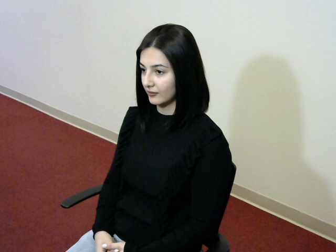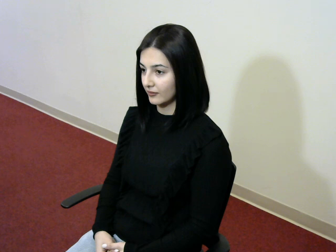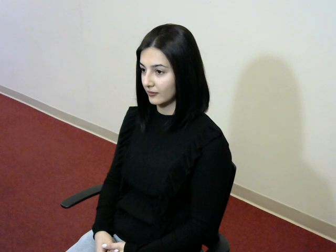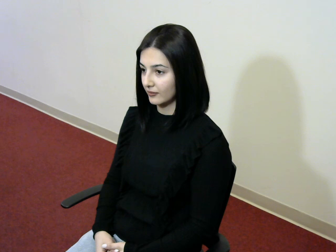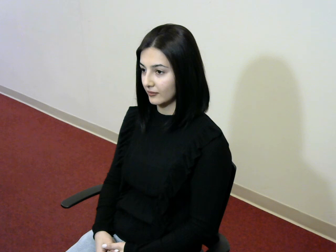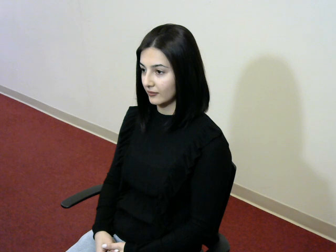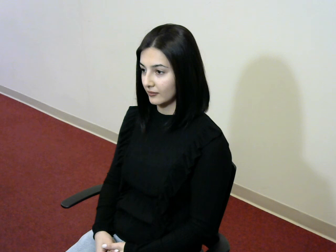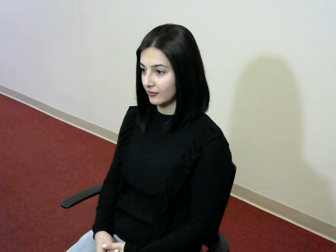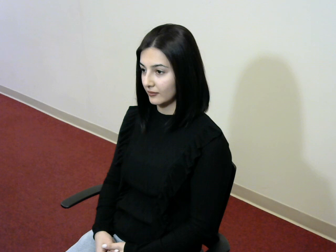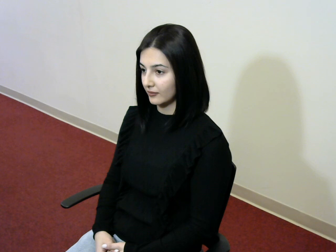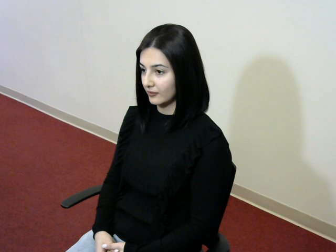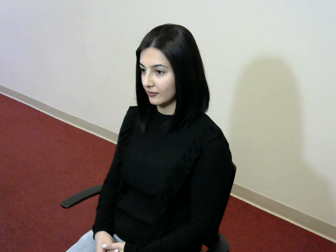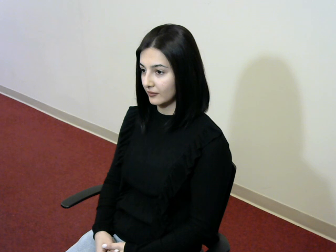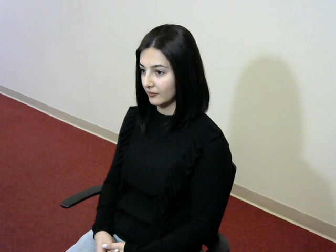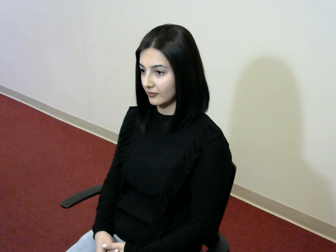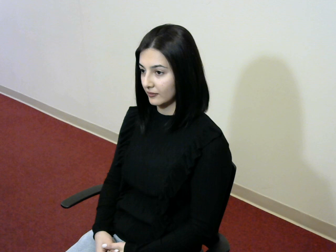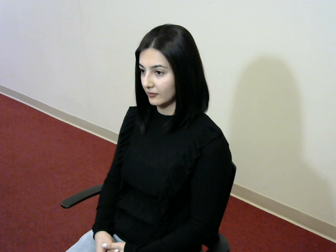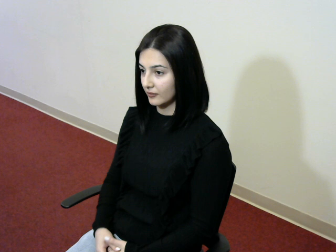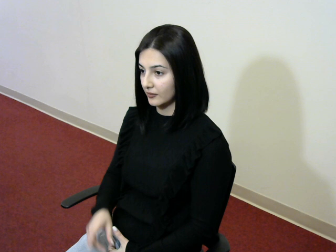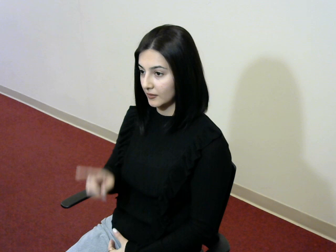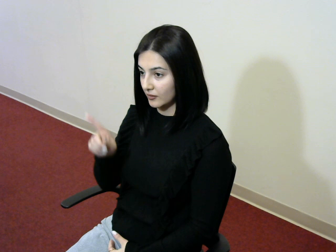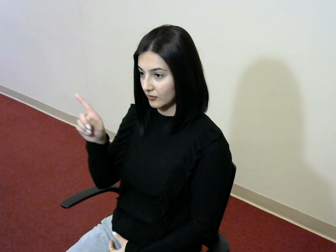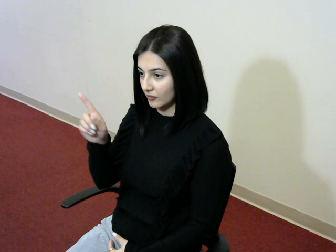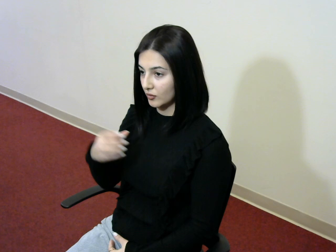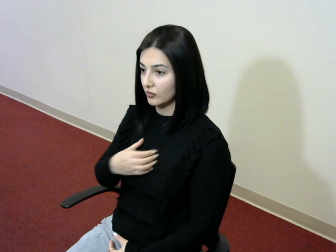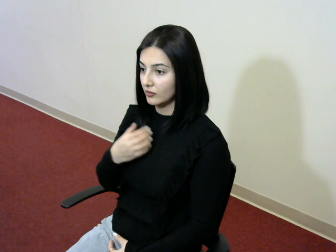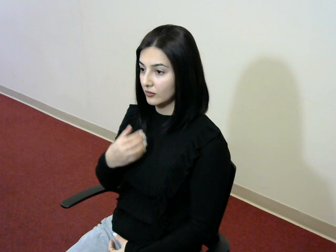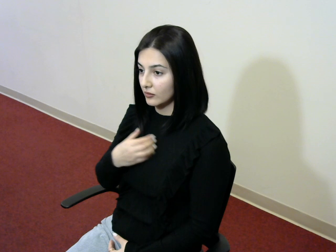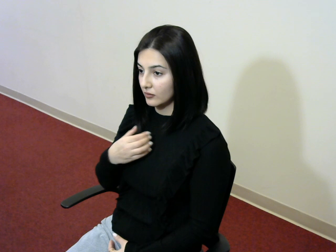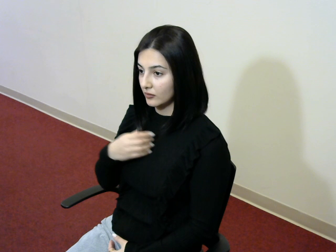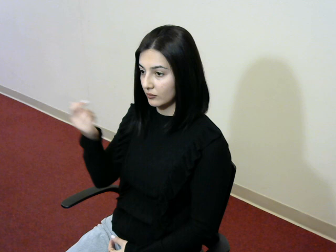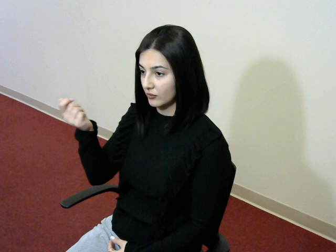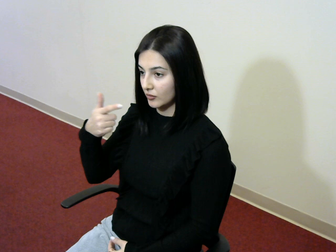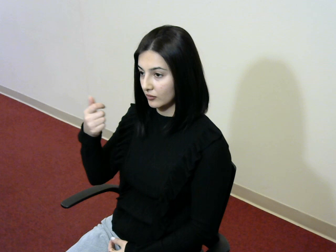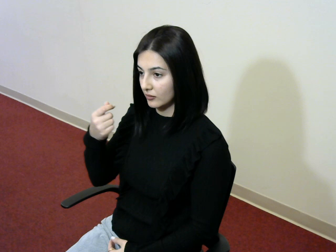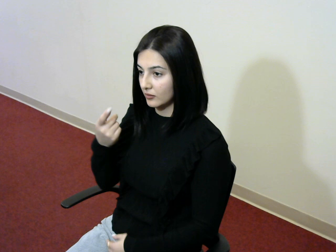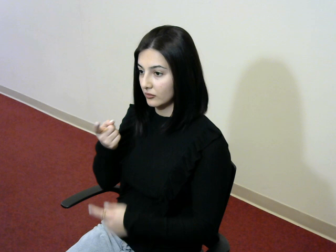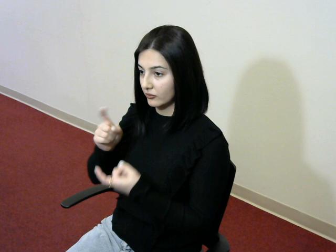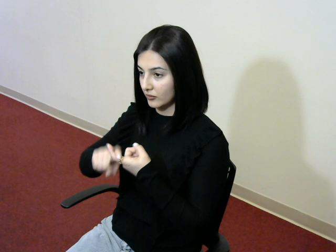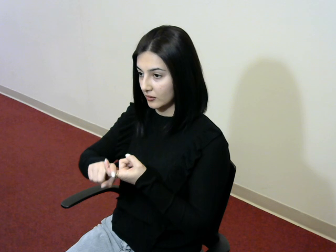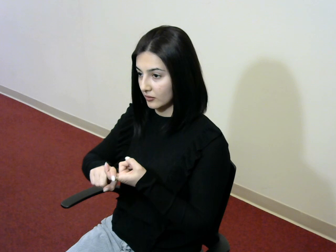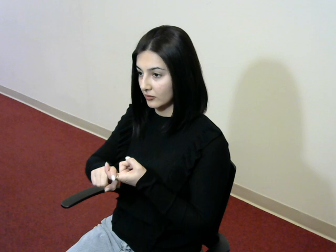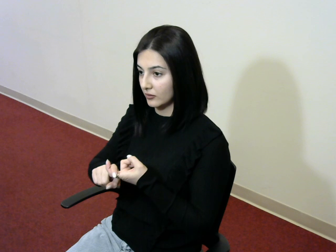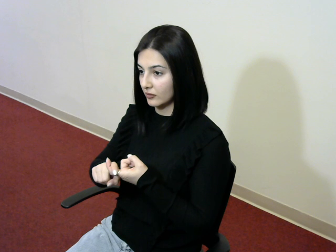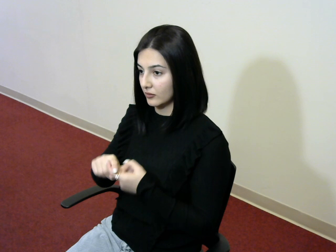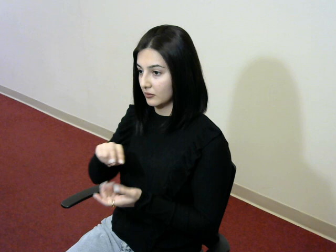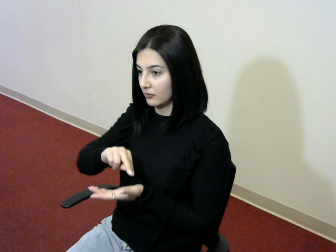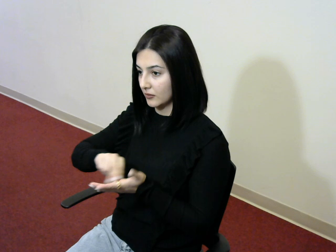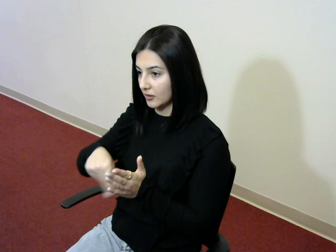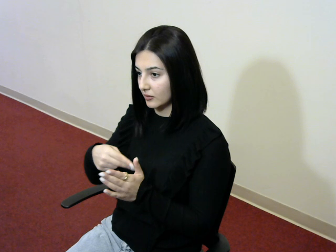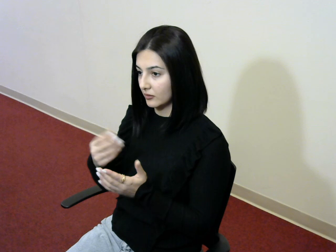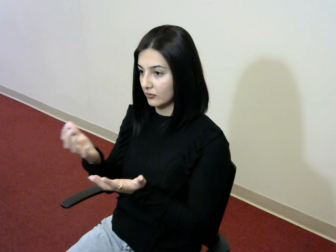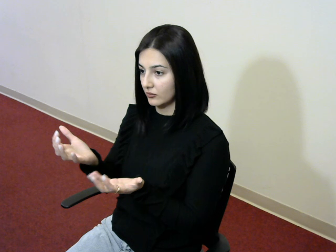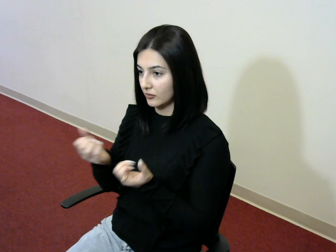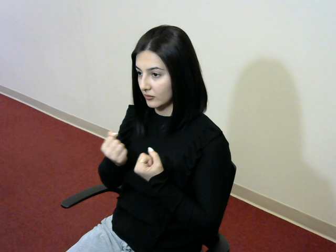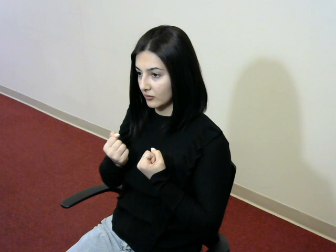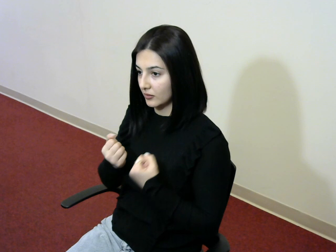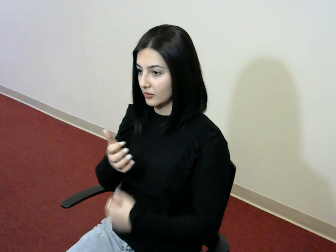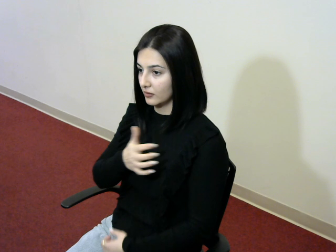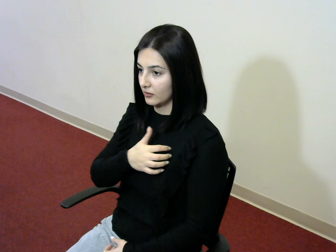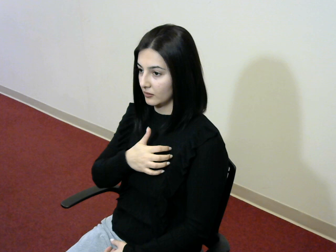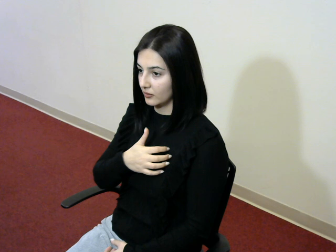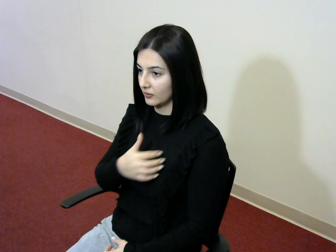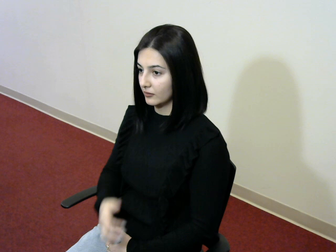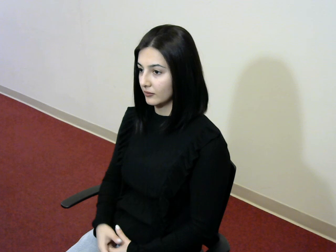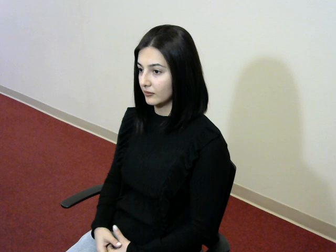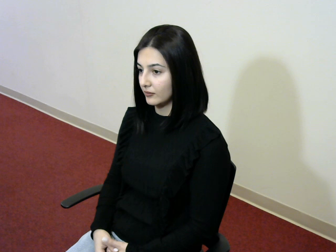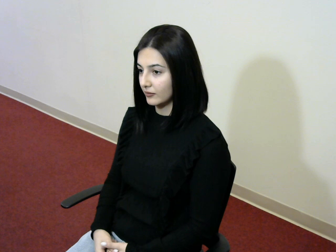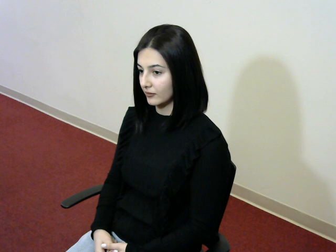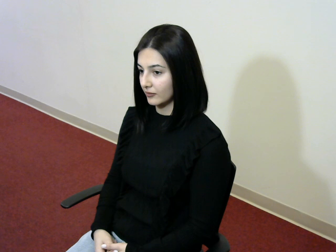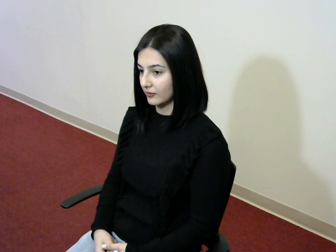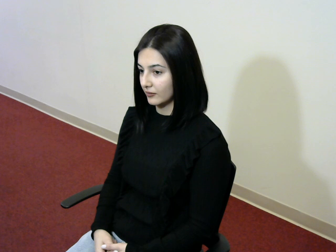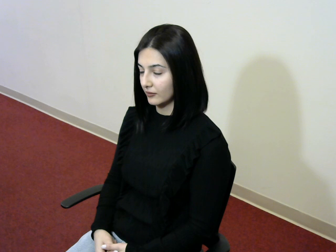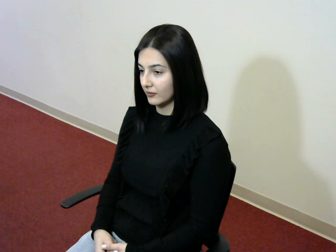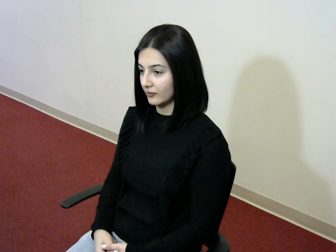O sosial müavinət ilə bağlı arayış almaq istəyir